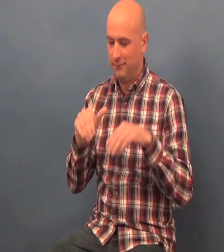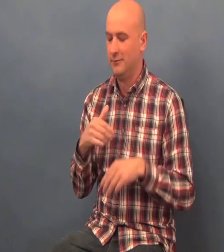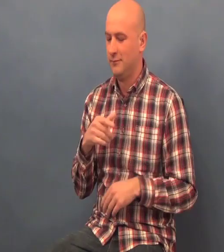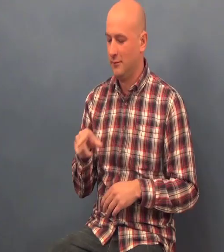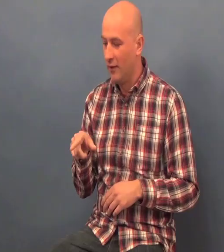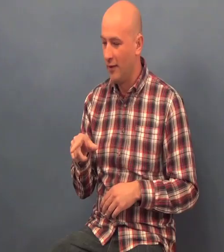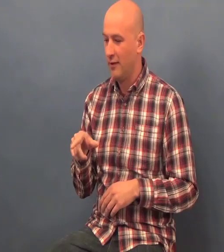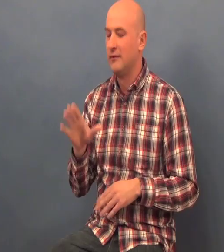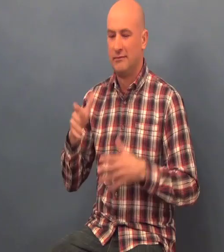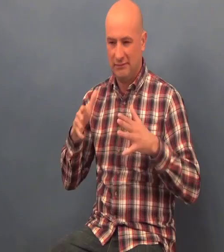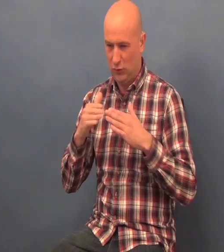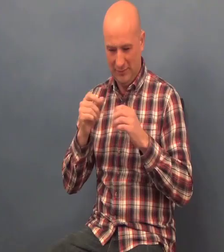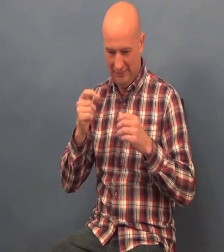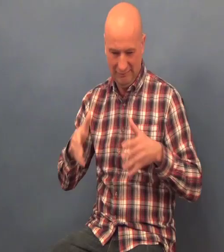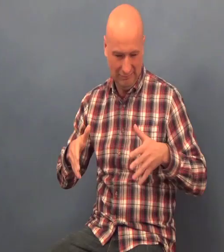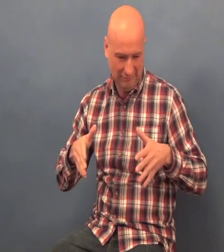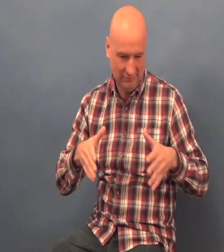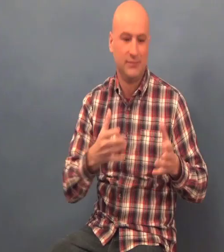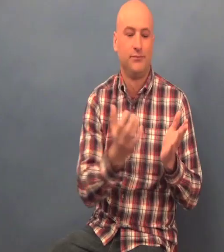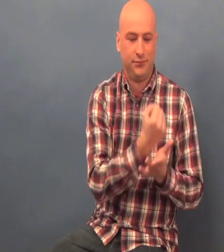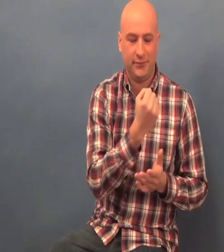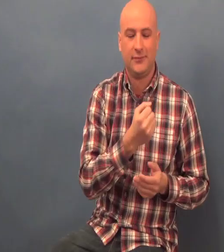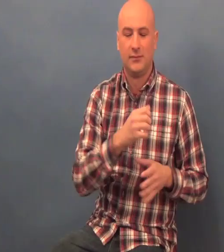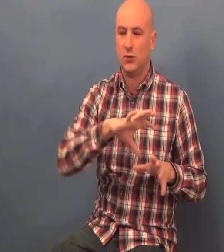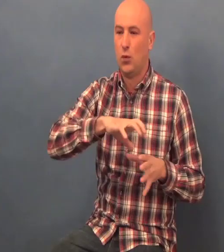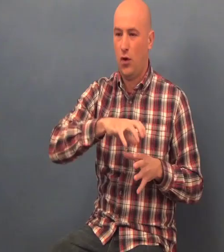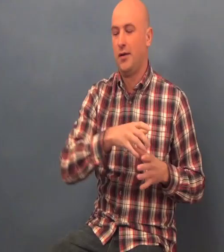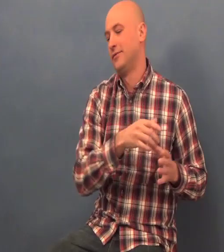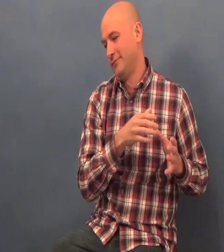Chłopiec widzi żabę. Biegnie do domu i wraca ze słoikiem.